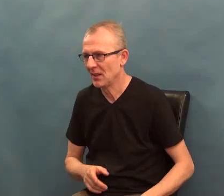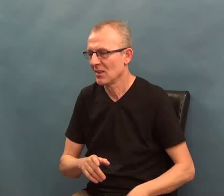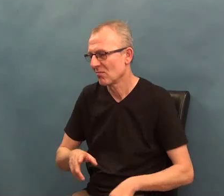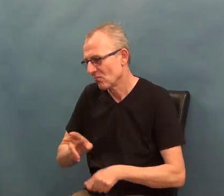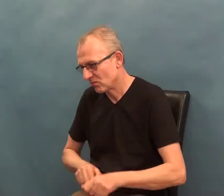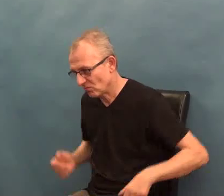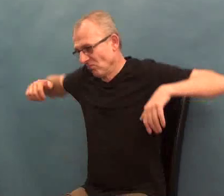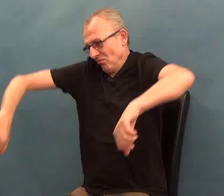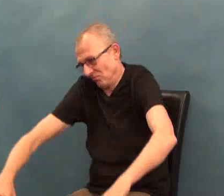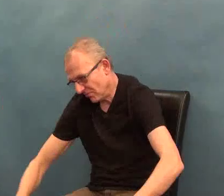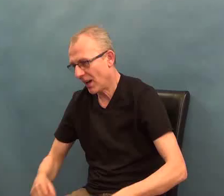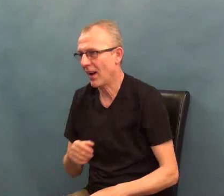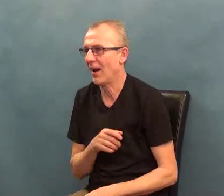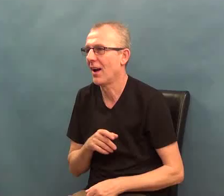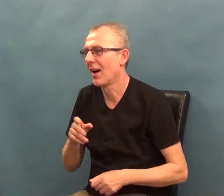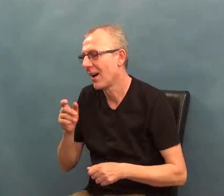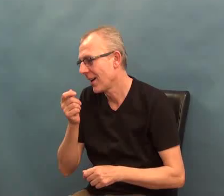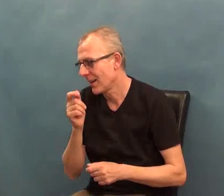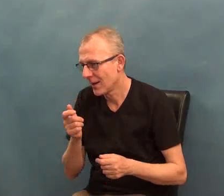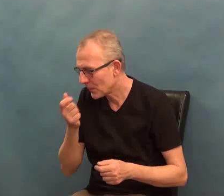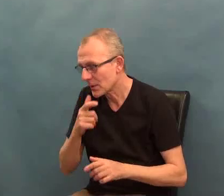Policjant rusza nagle rękami, a Charlie się tego przestrasza.